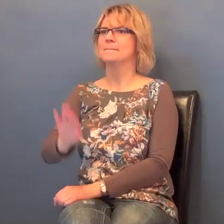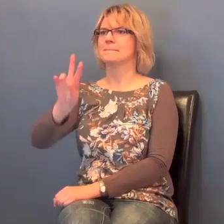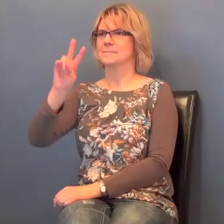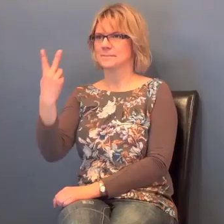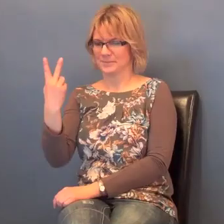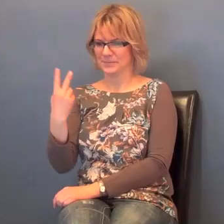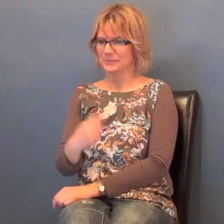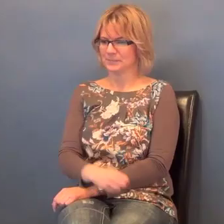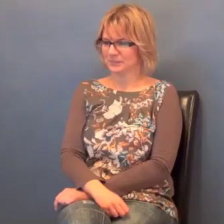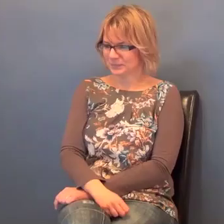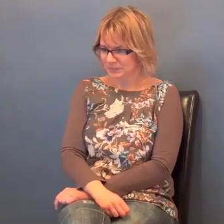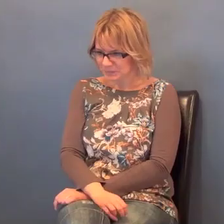A teraz drugi termin.